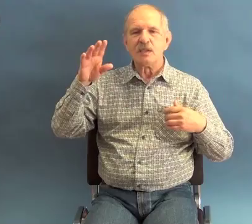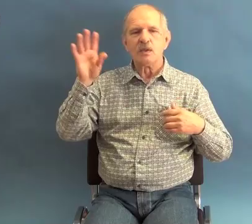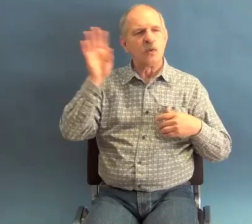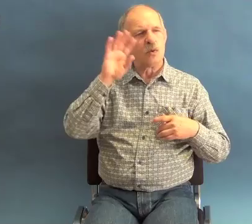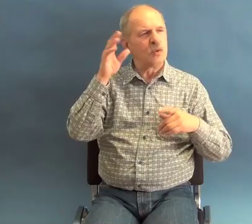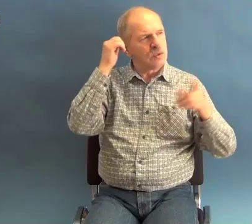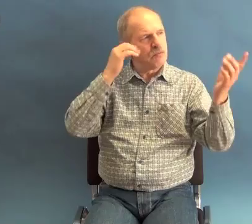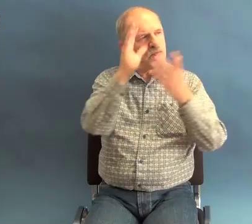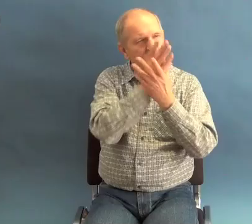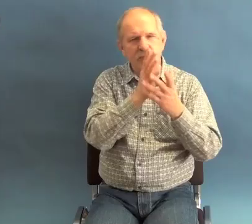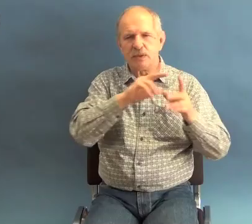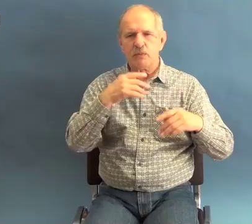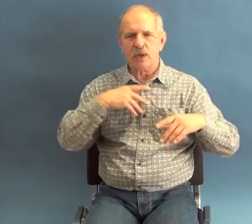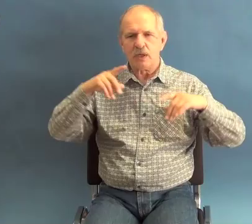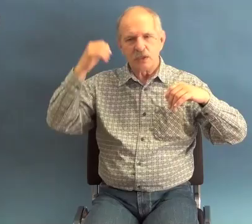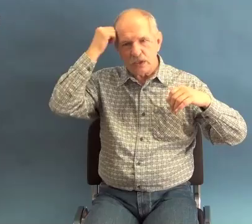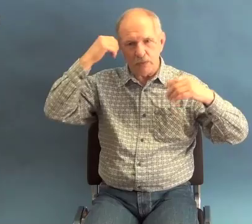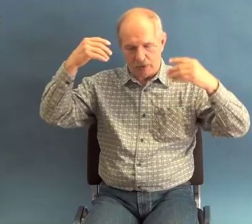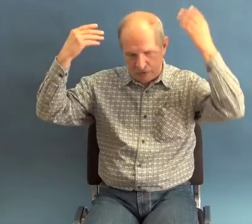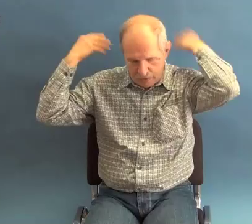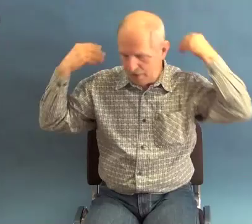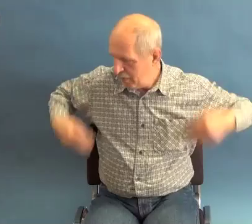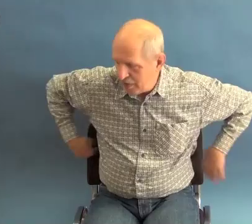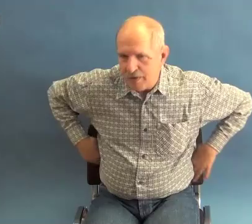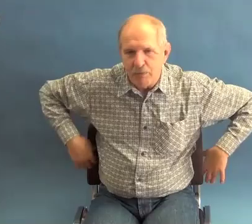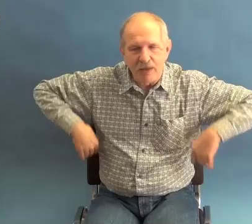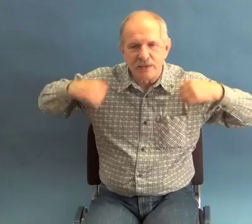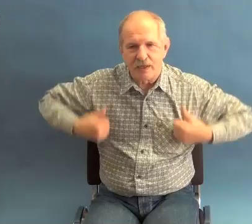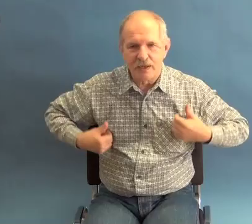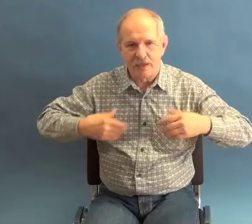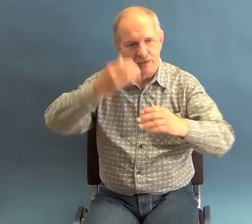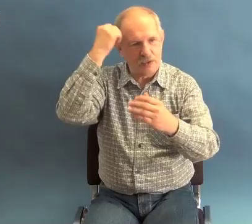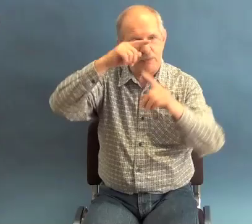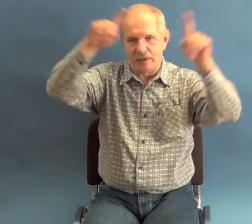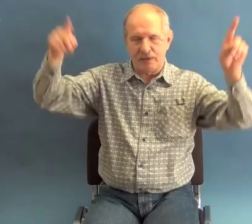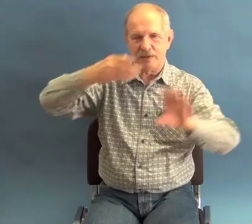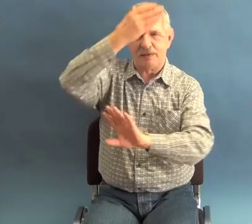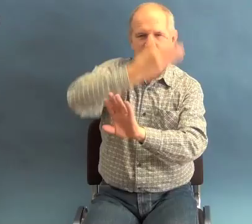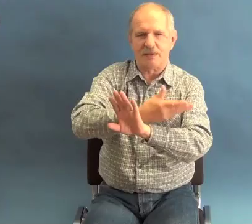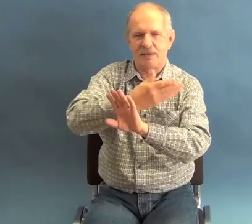...nosidło na szyby z pasami na ramionach.